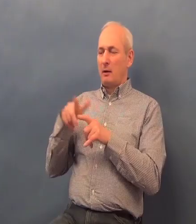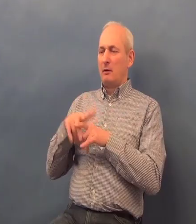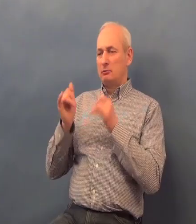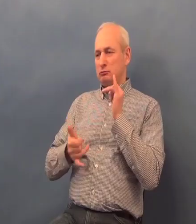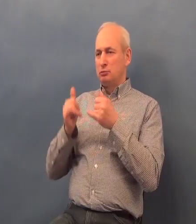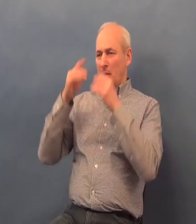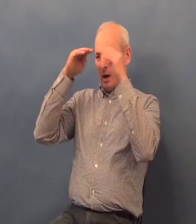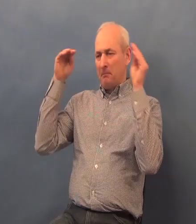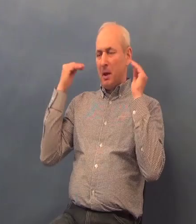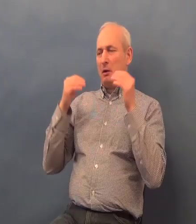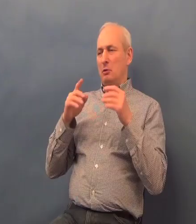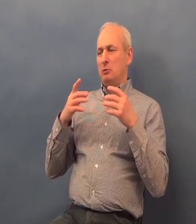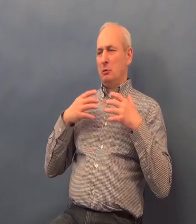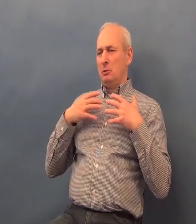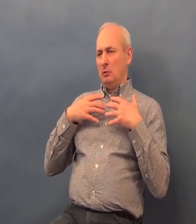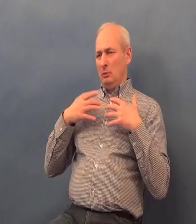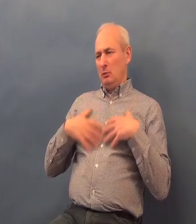Ma kapelusz na głowie, jest ubrany normalnie.